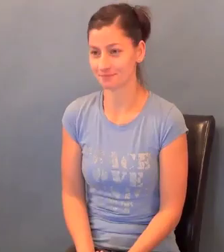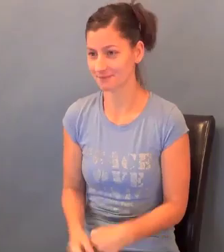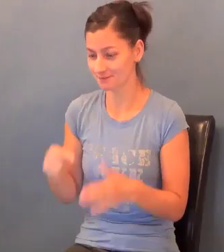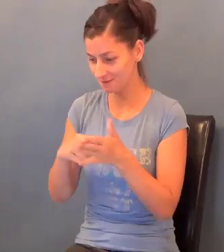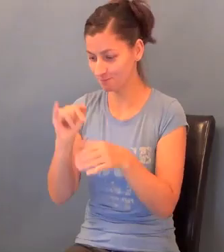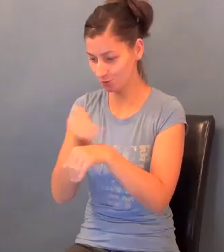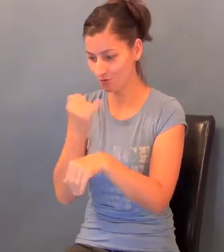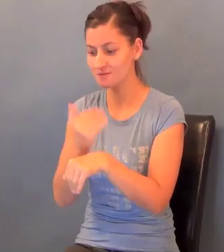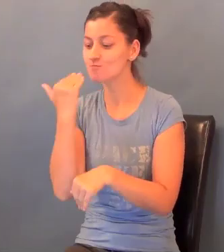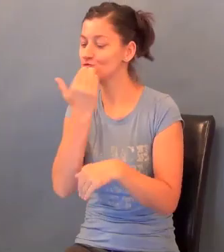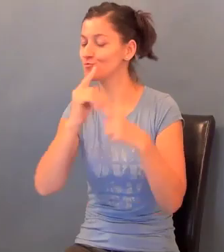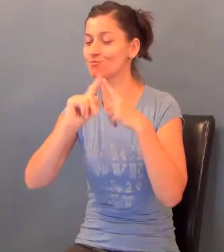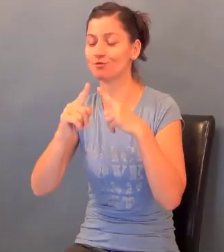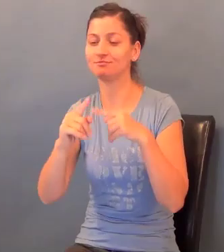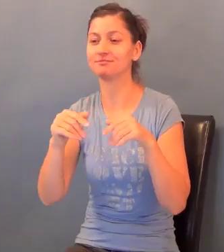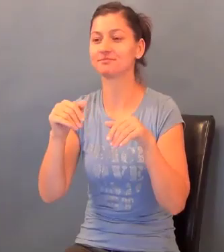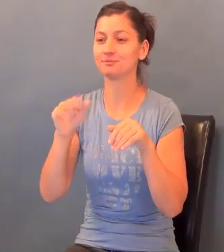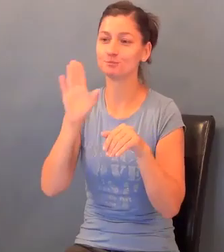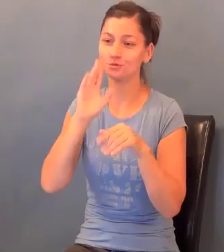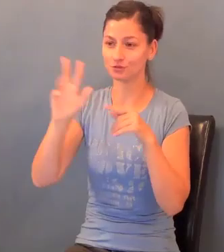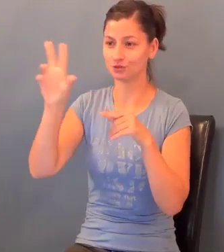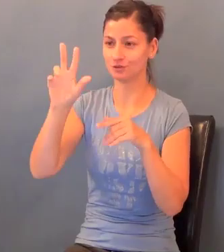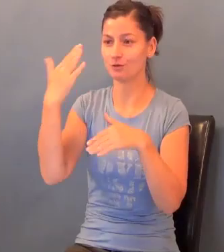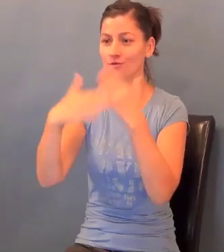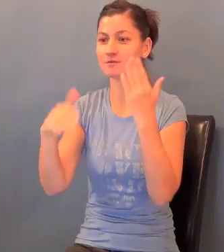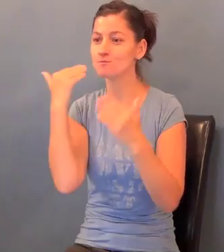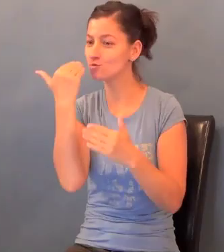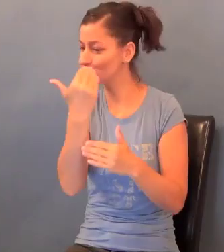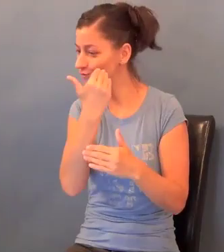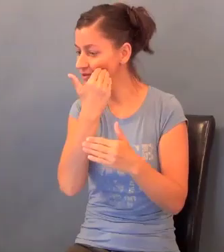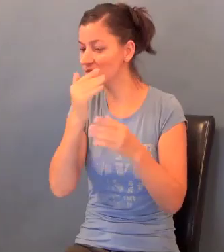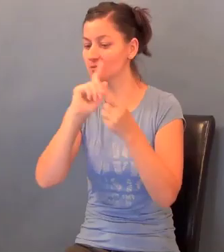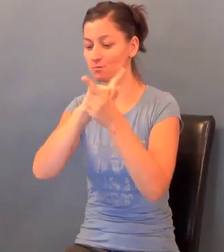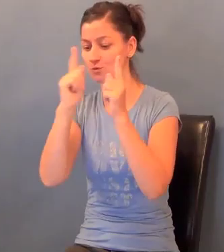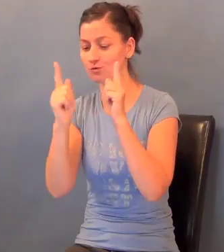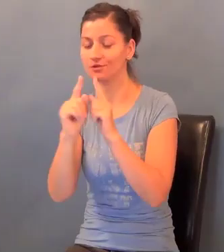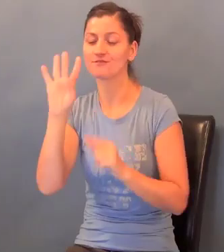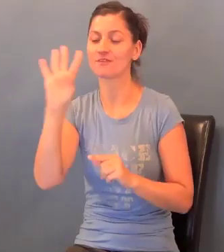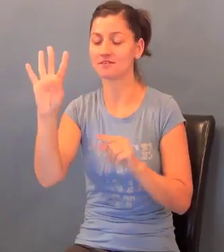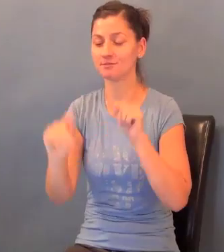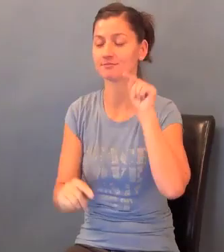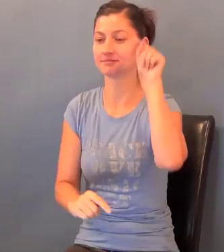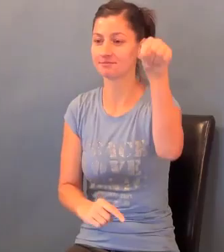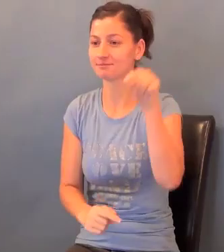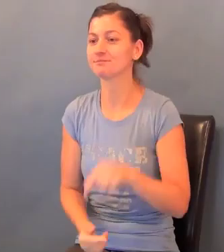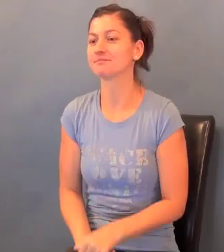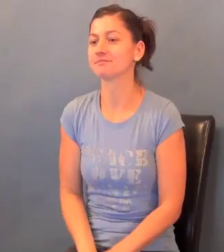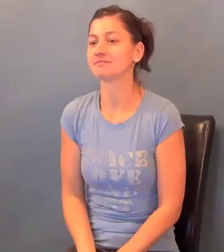W piątek po trzeciej po południu, spotkamy się o czwartej.